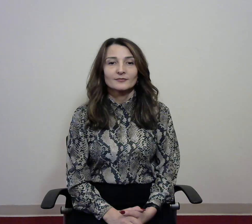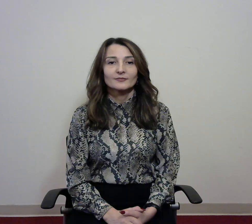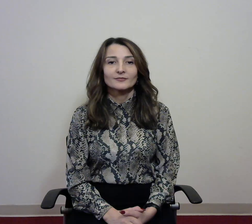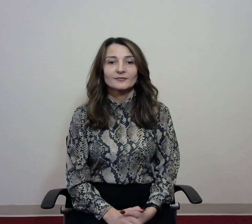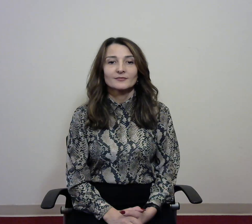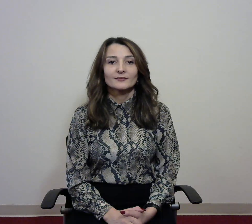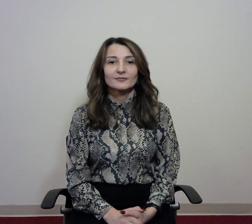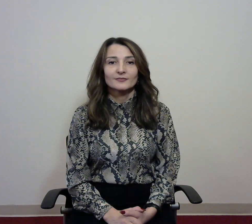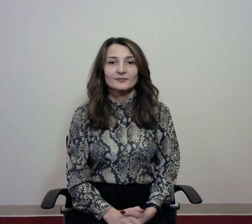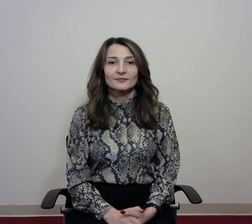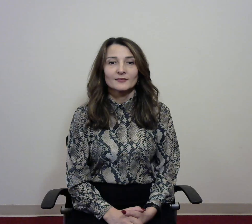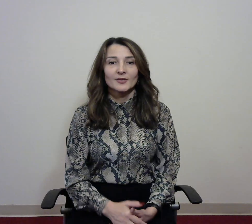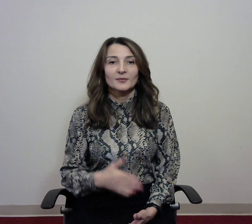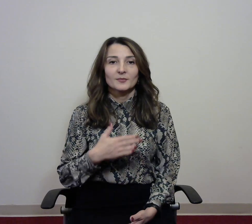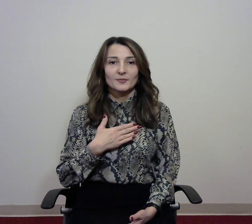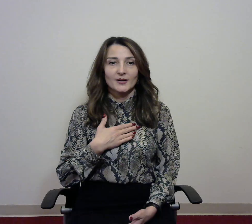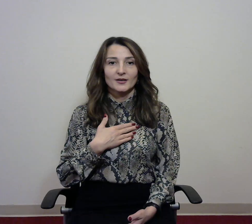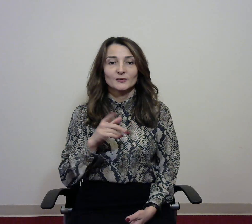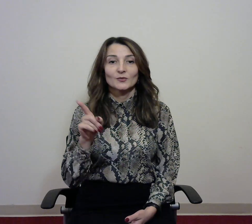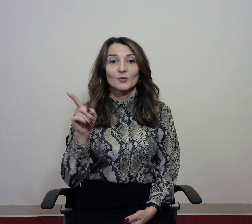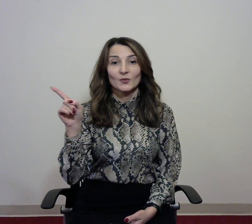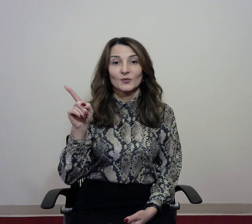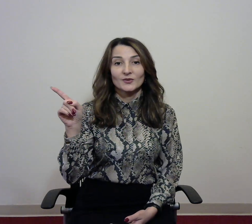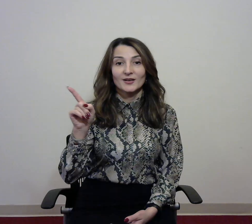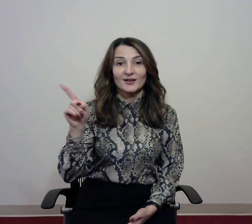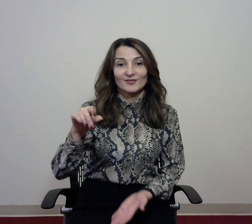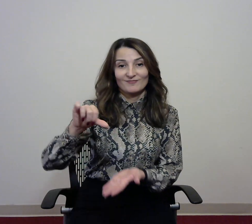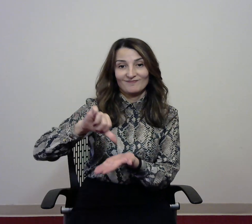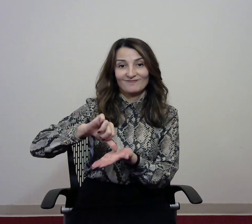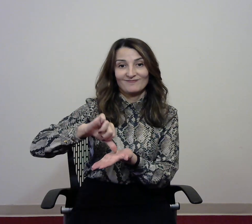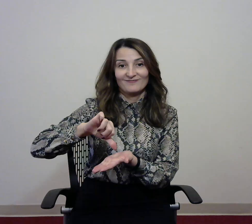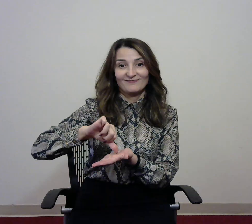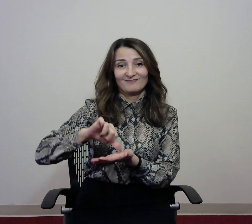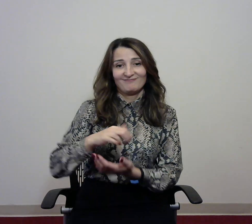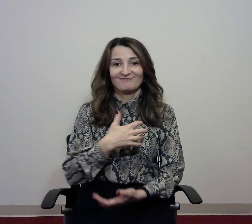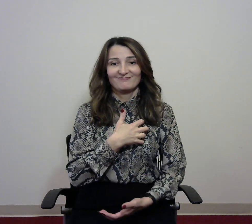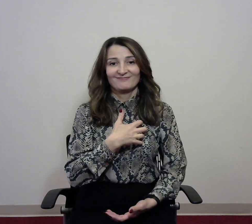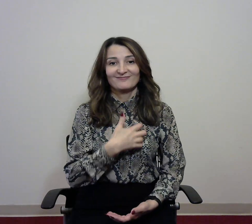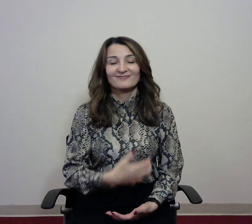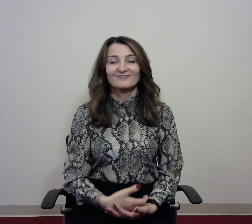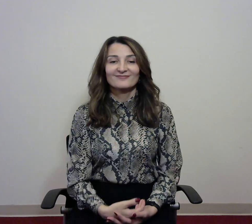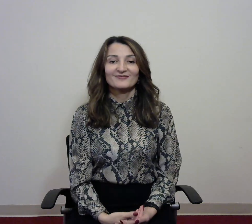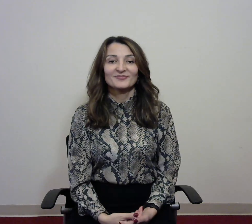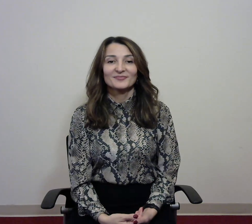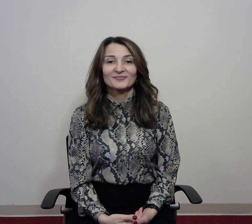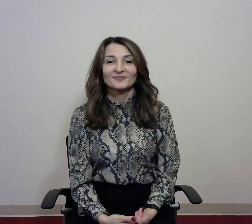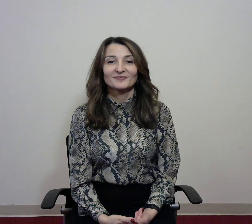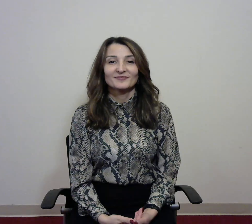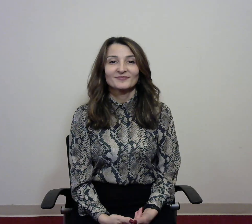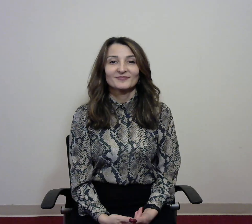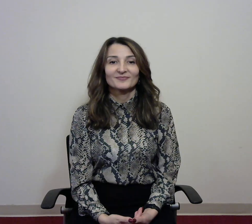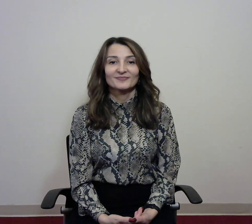Mən orda olmaq istəyərdim